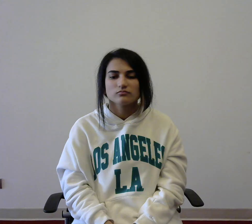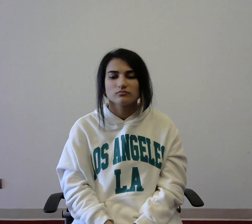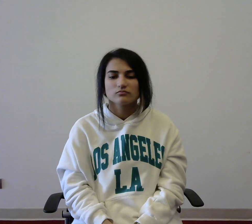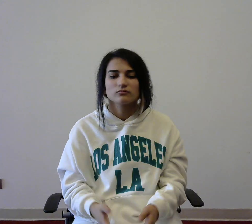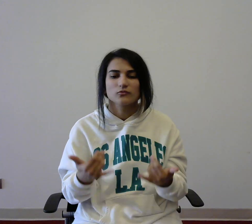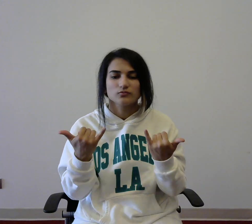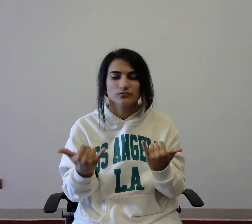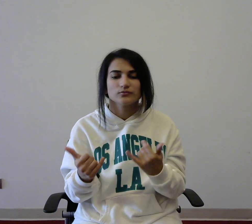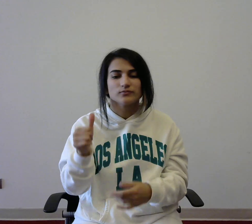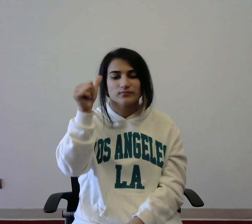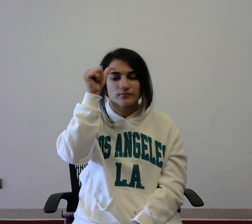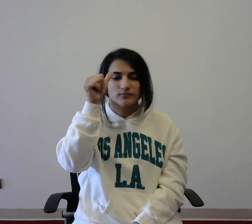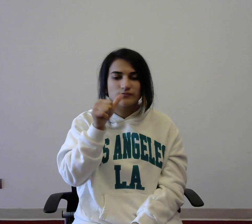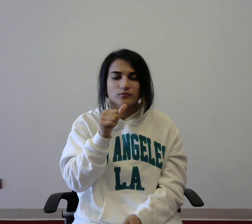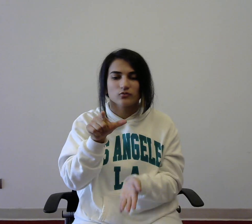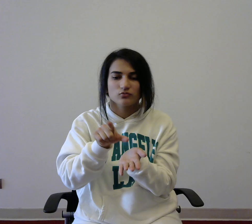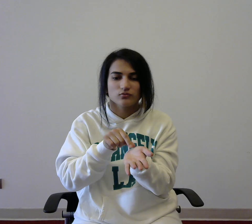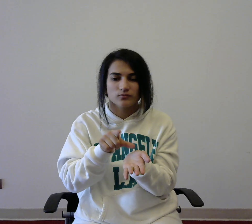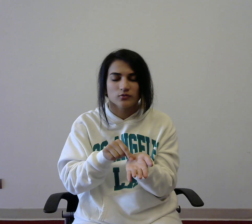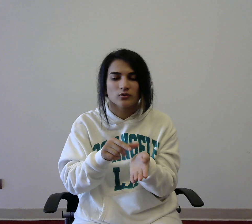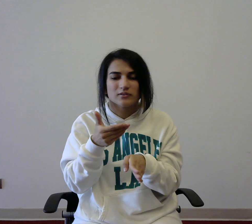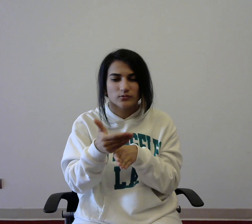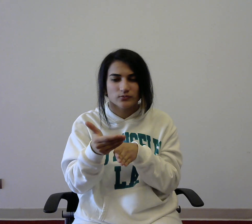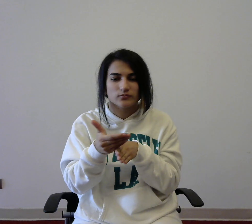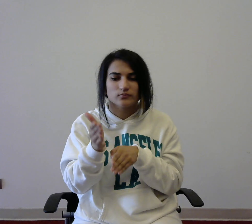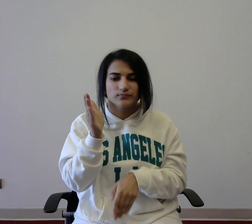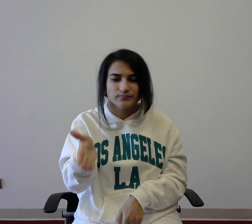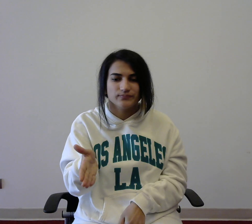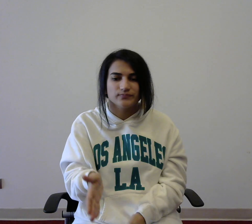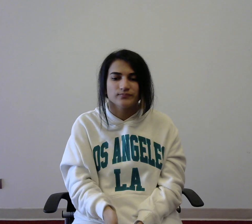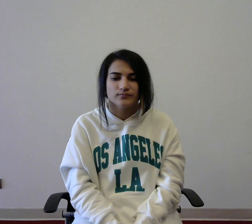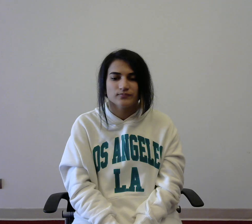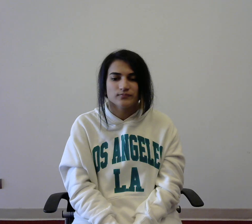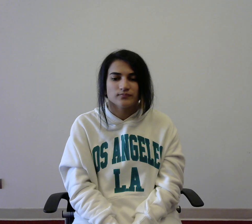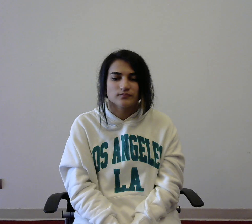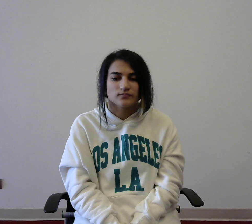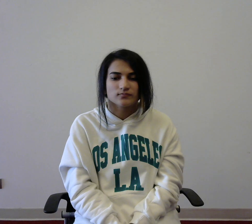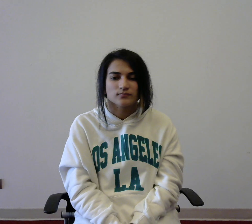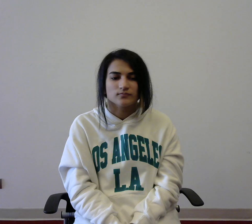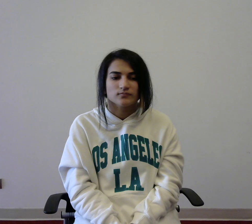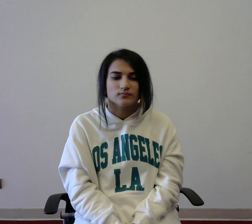Bu ay pensiyalar gecikəcək